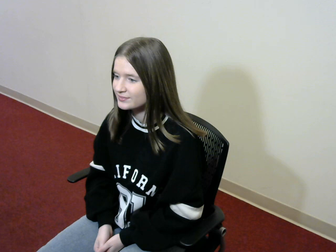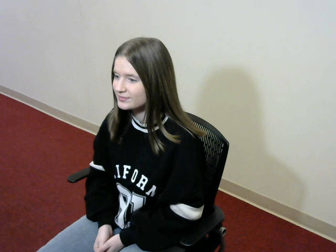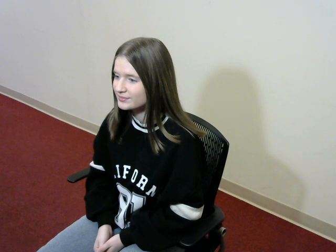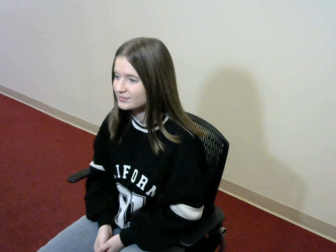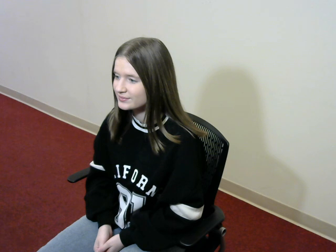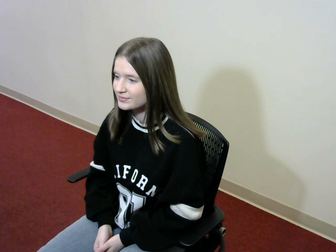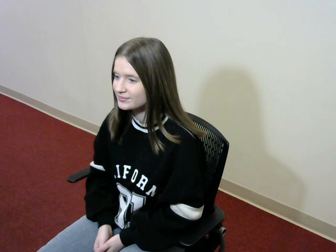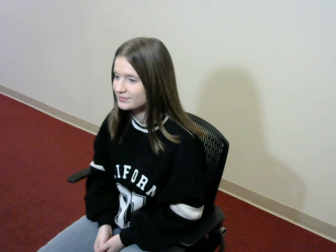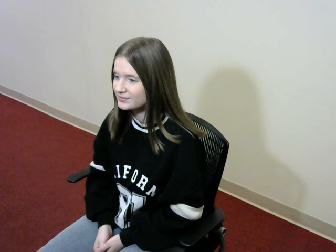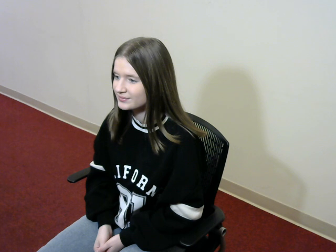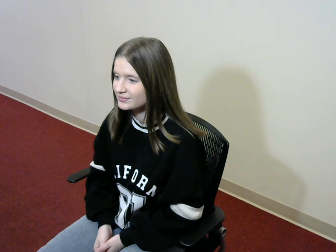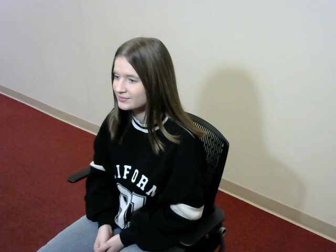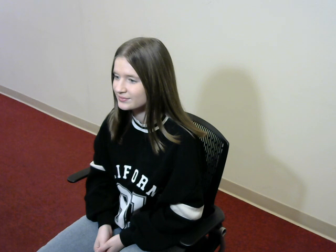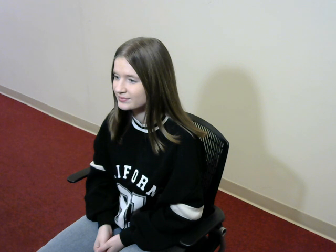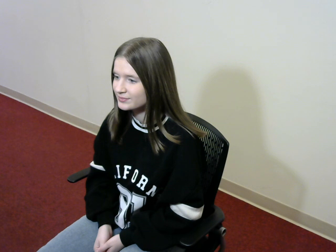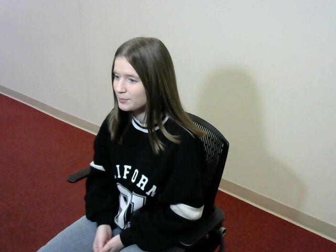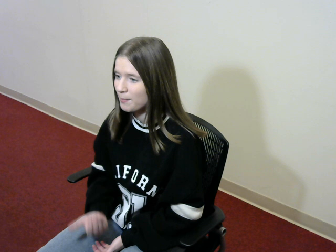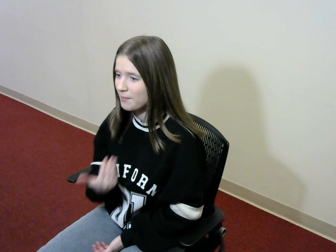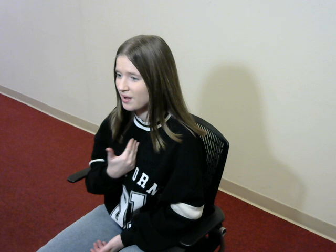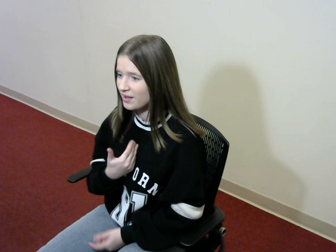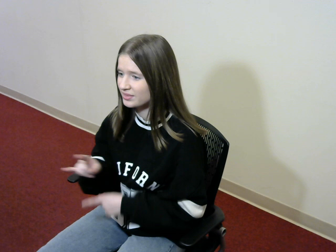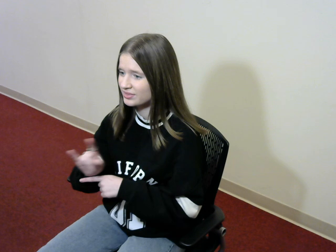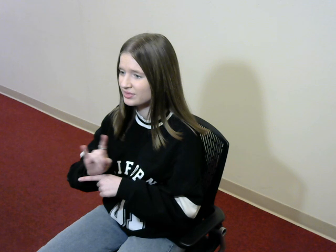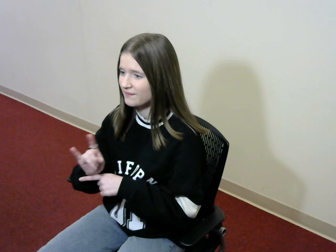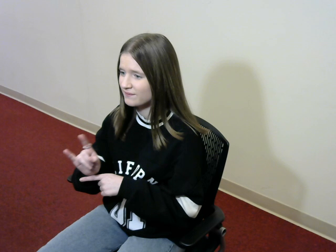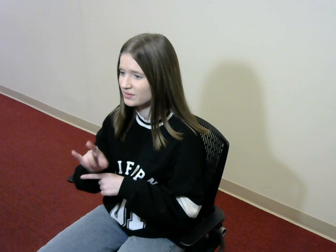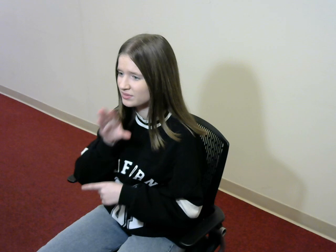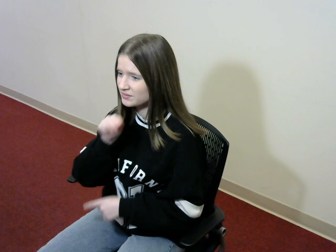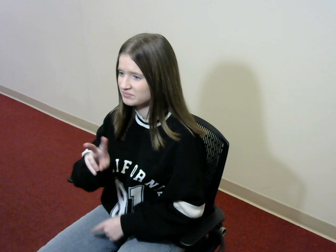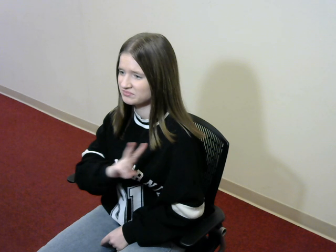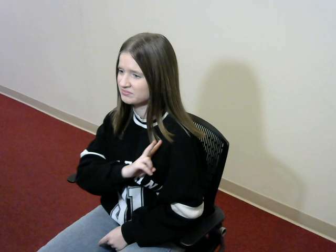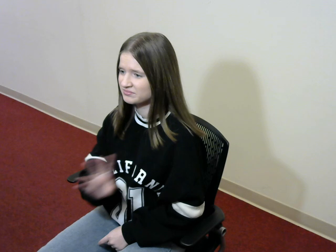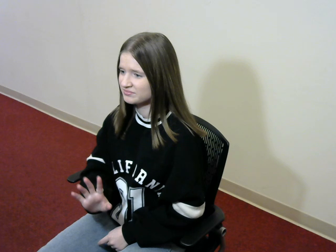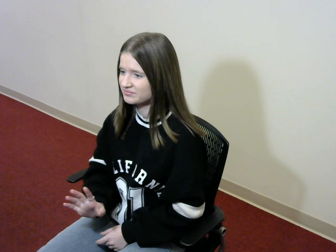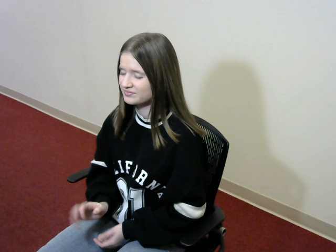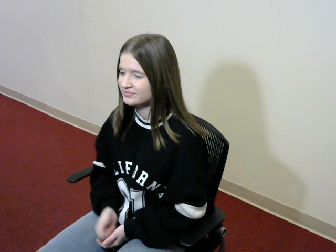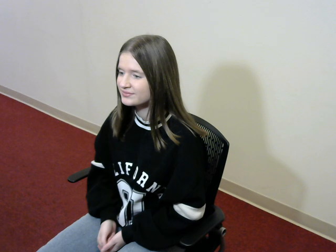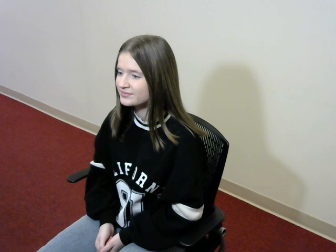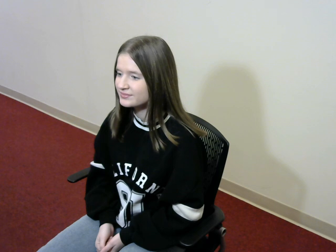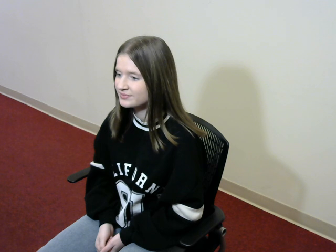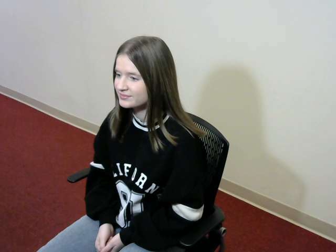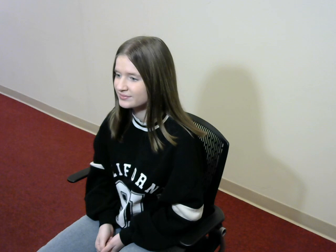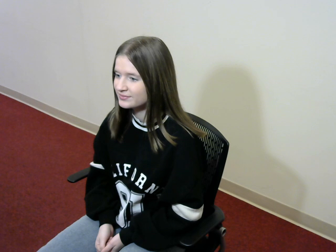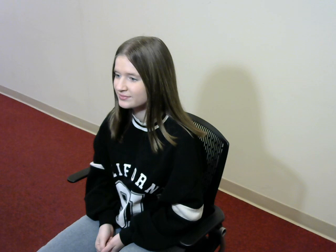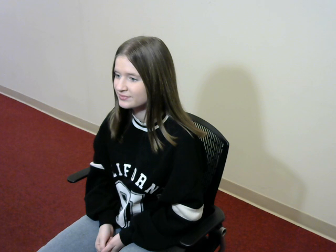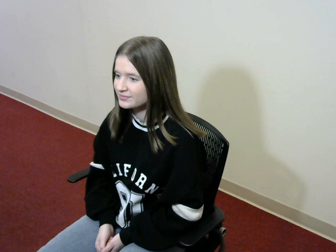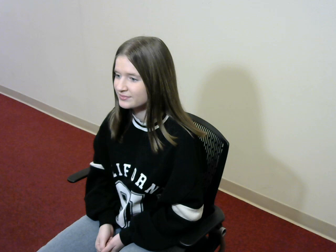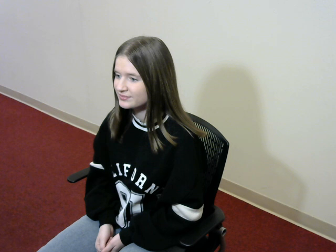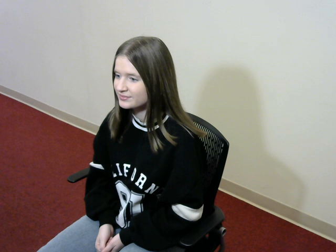Mən yalan danışmağı sevmirəm